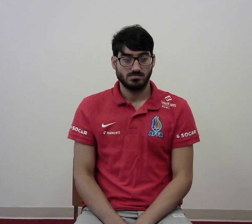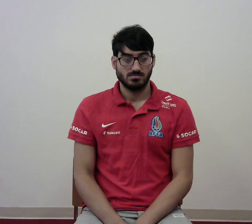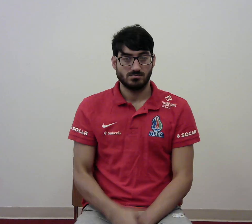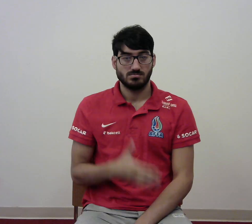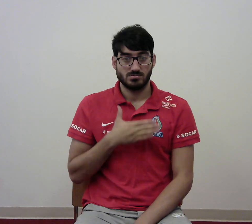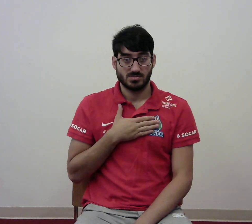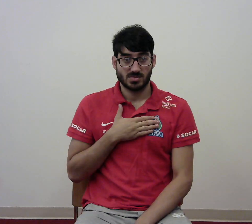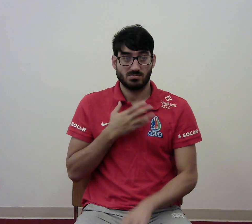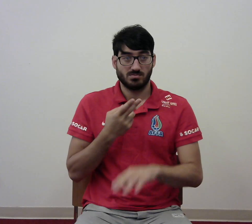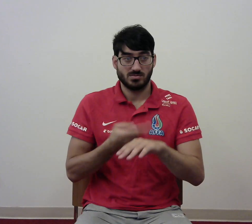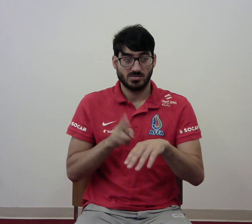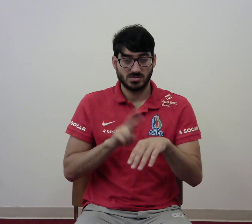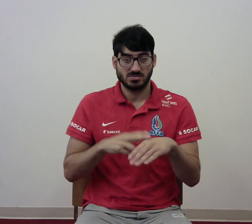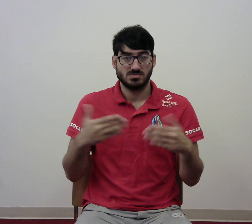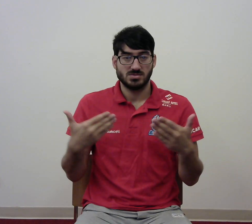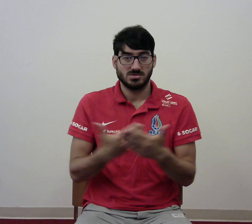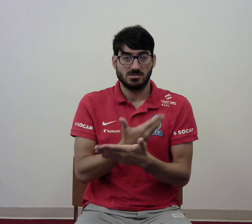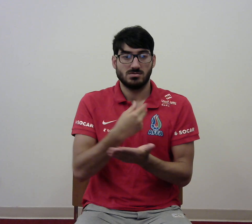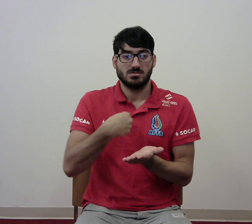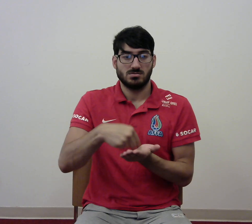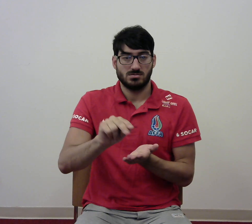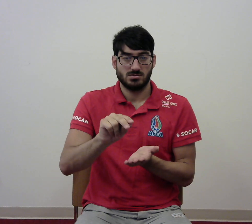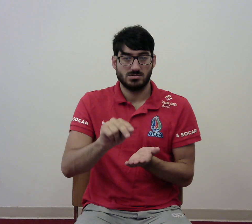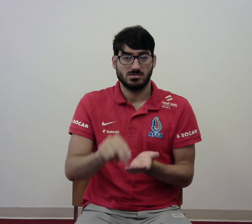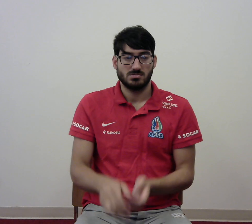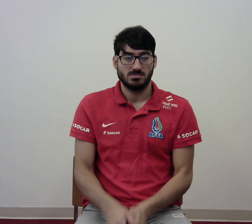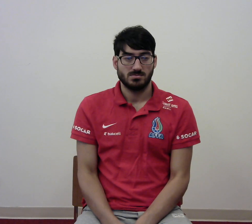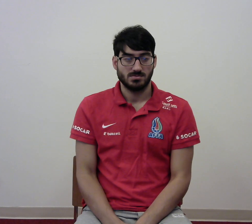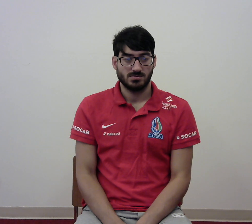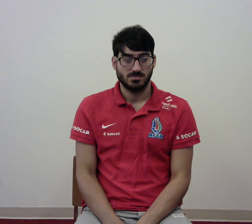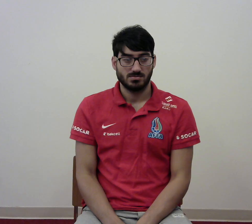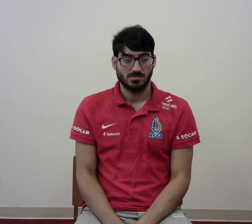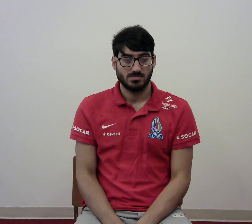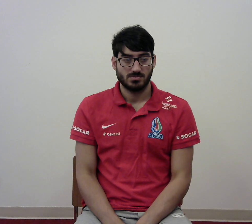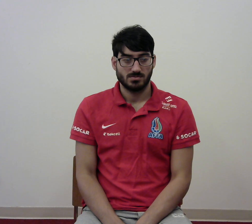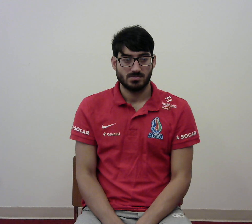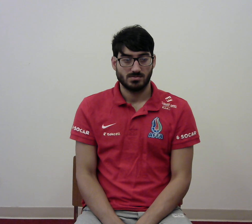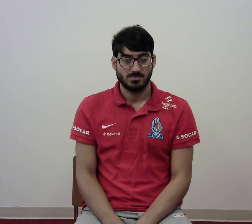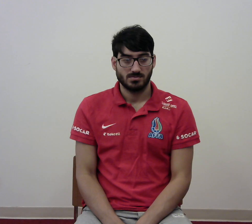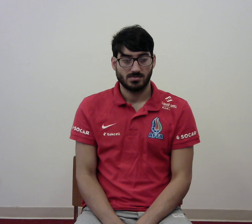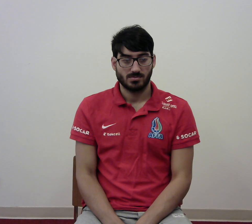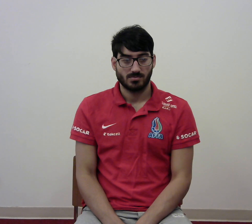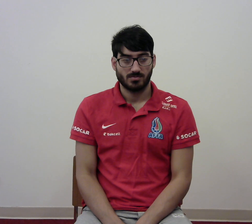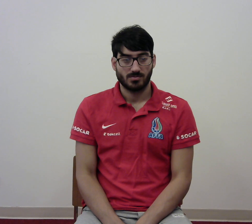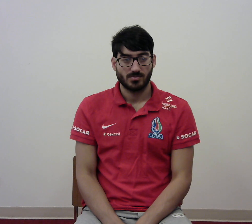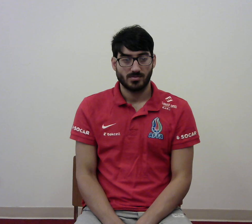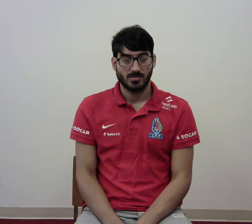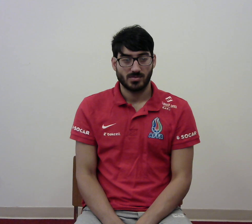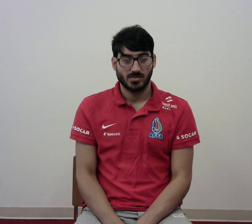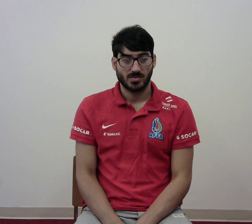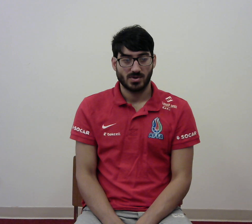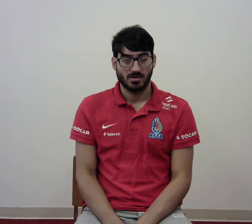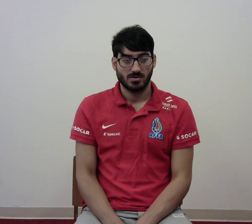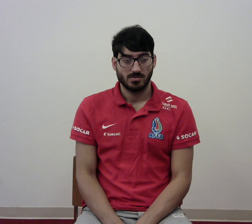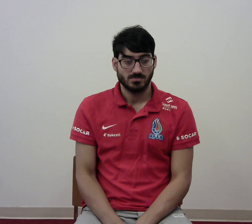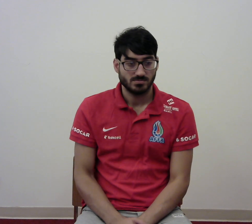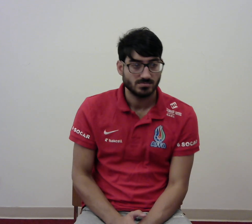Mən bunu yeni almışam